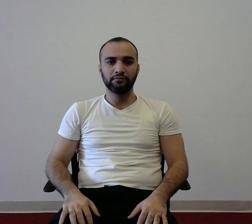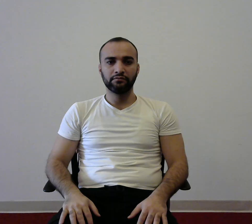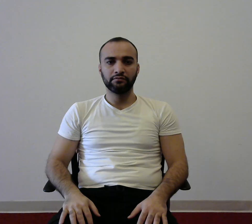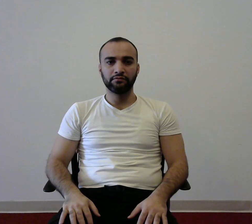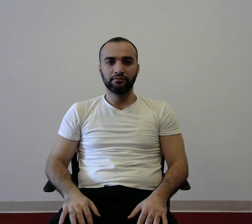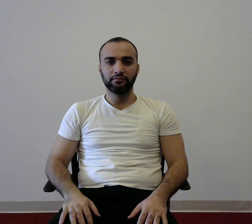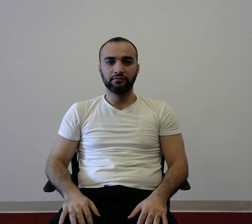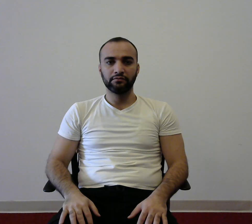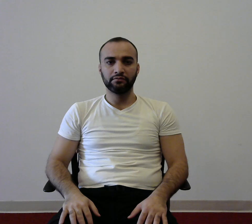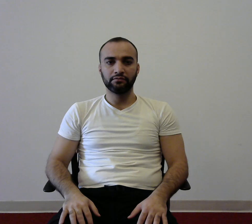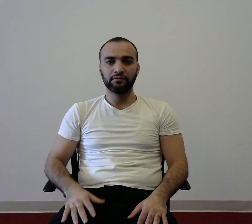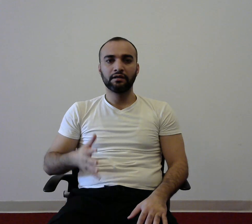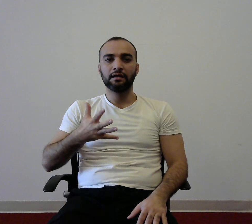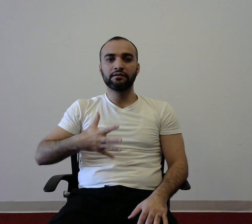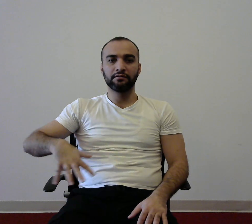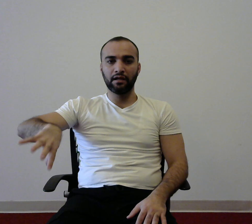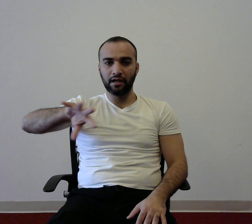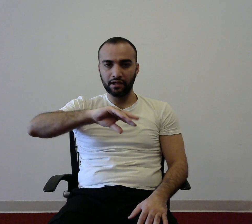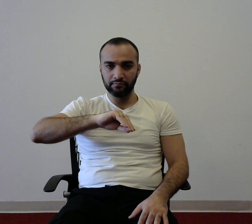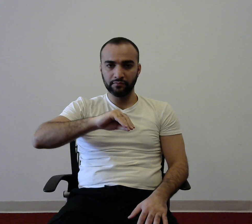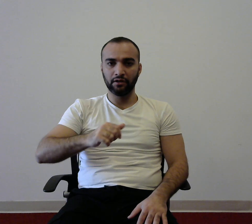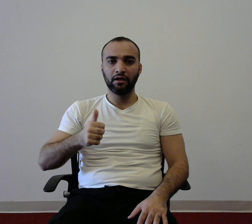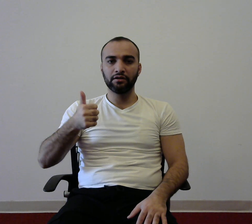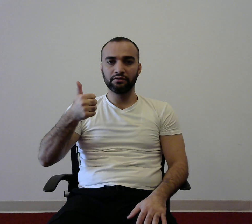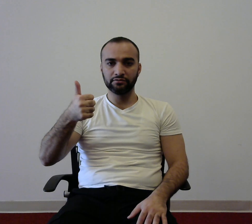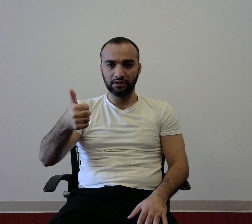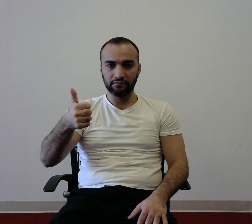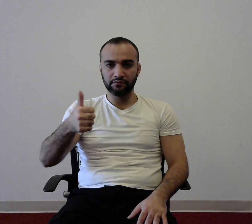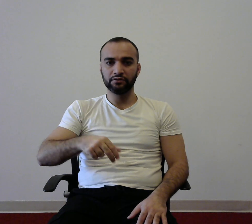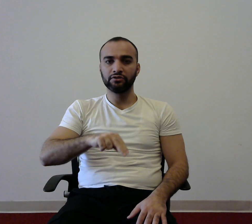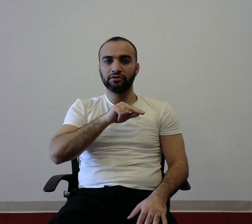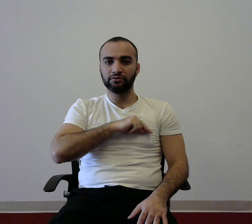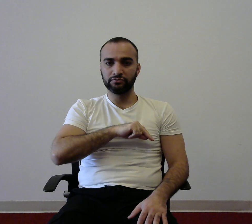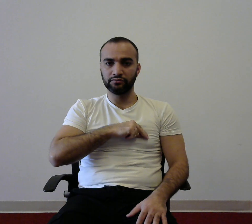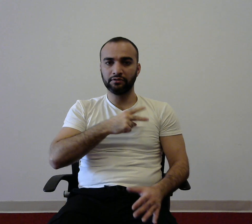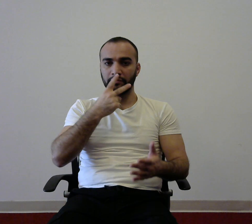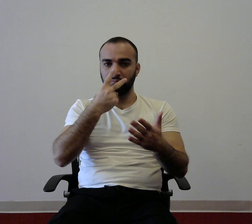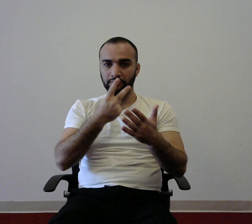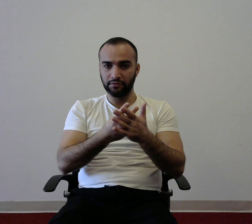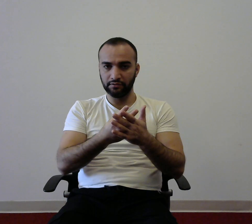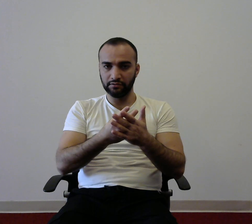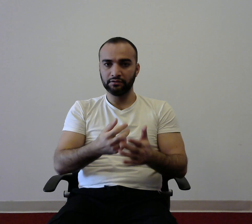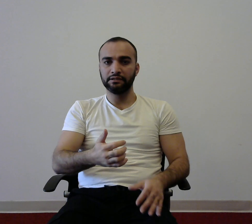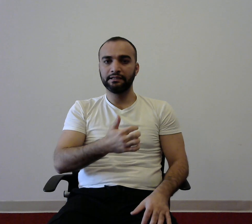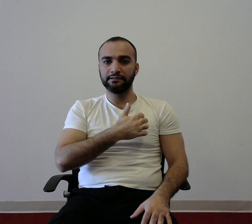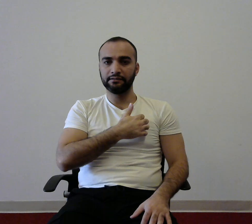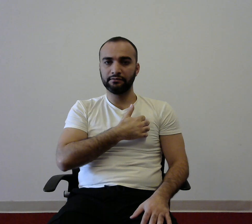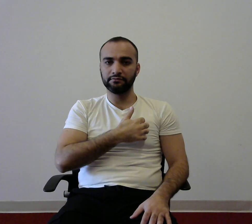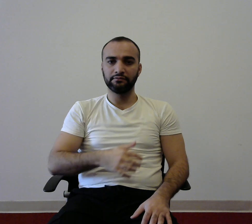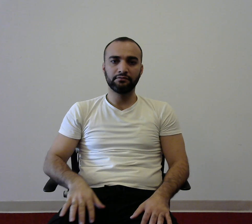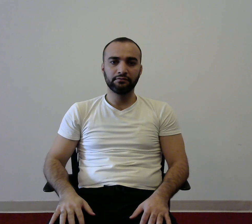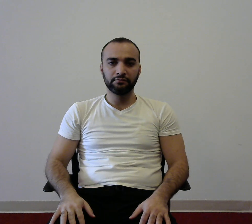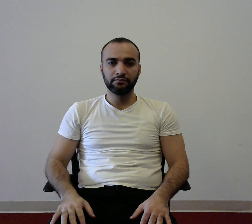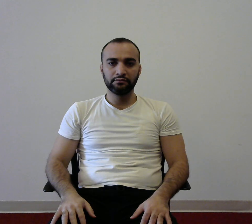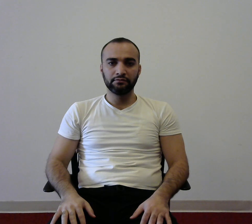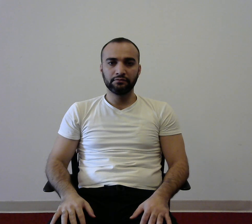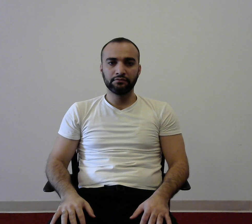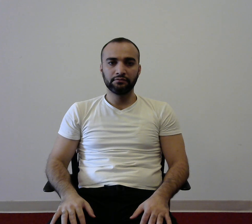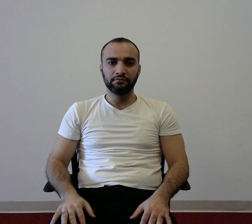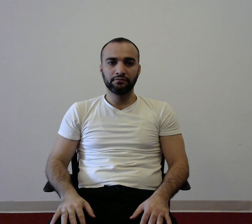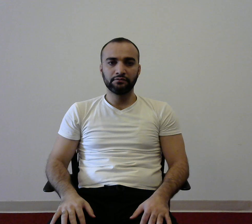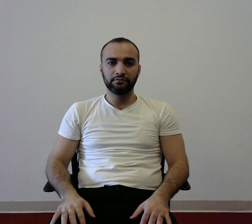Hamı yaxşı işlər görmək istəyir